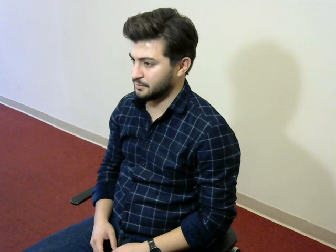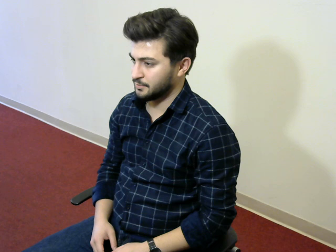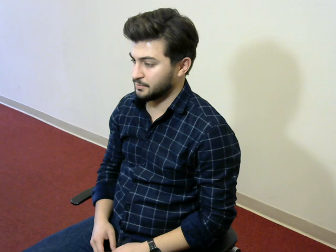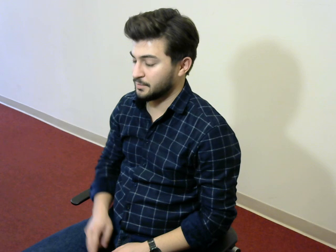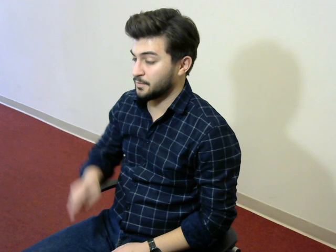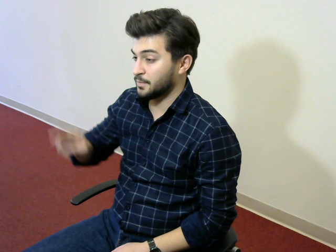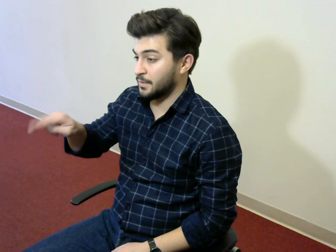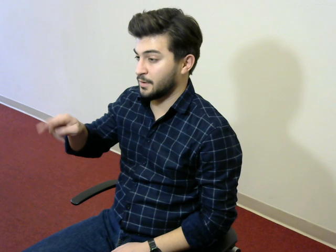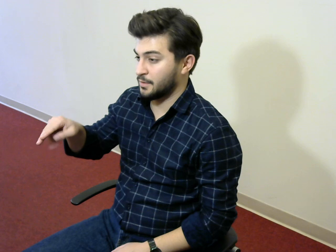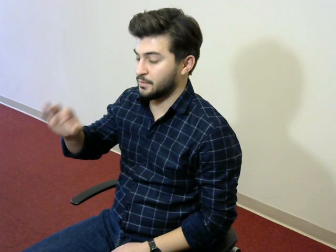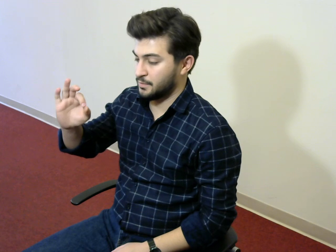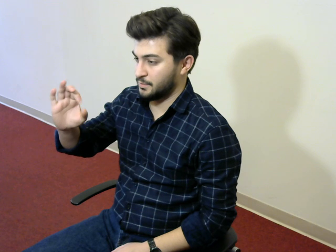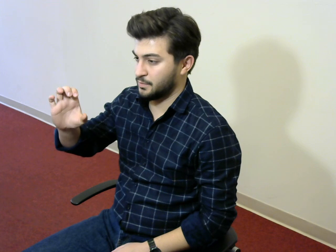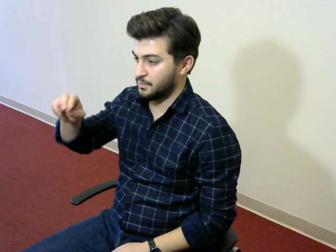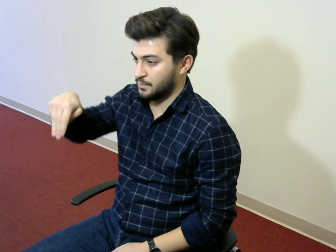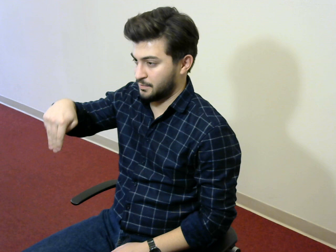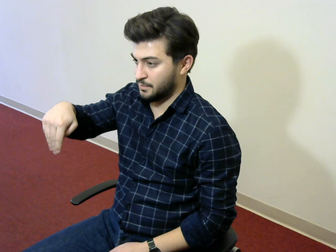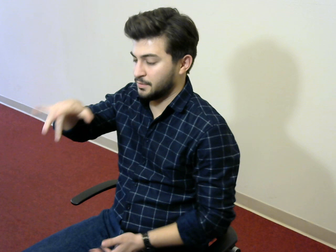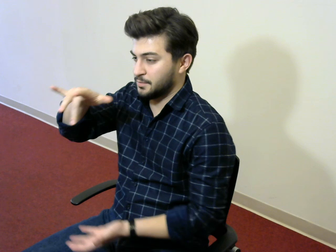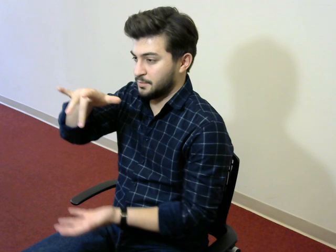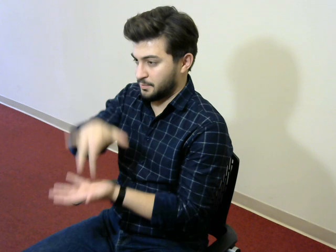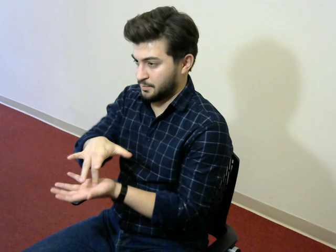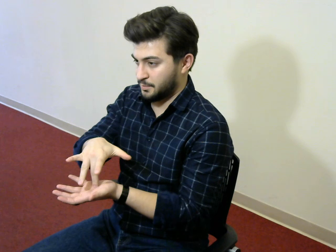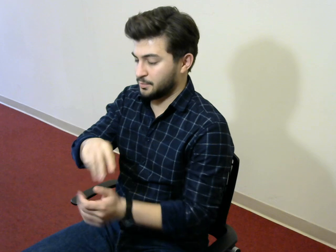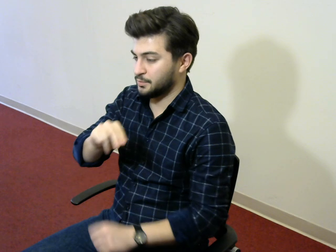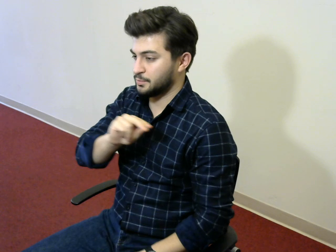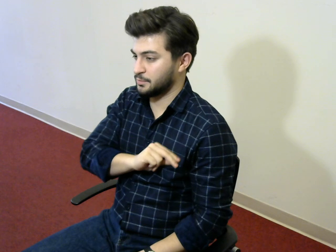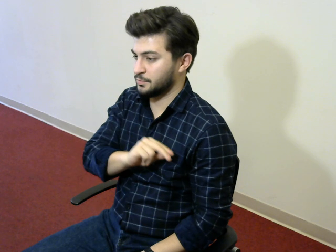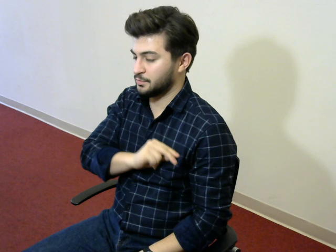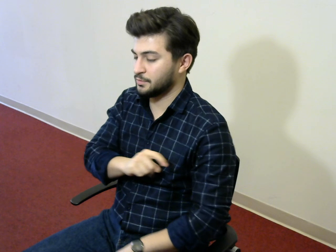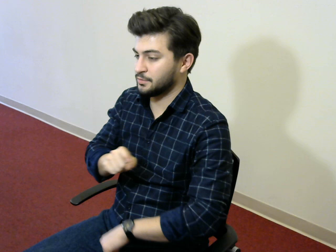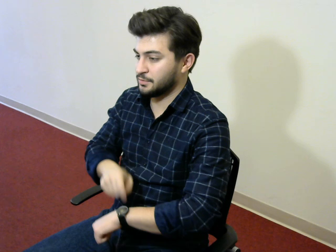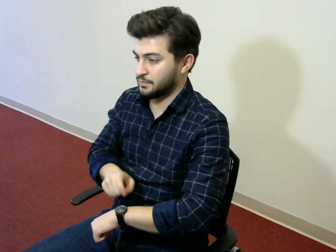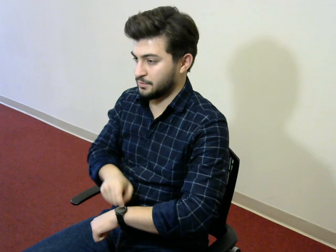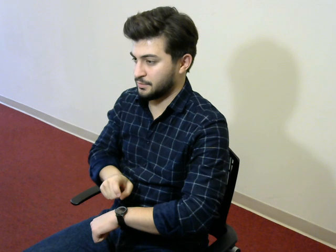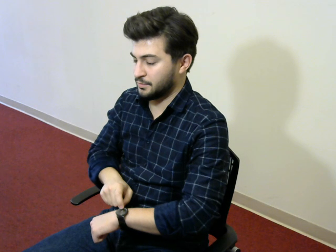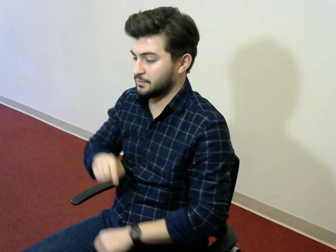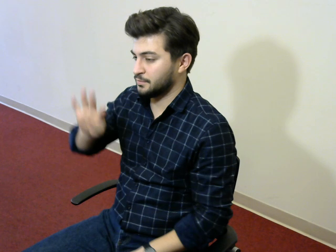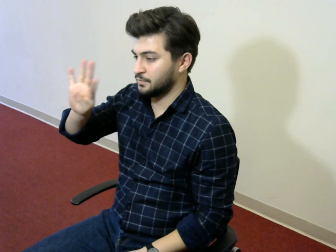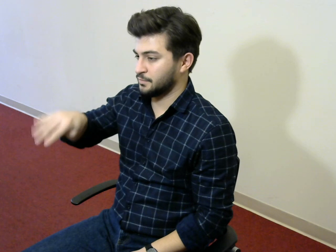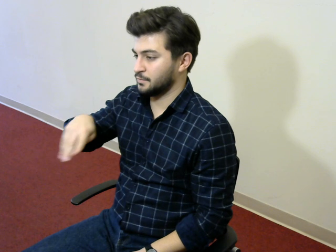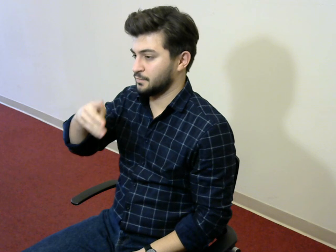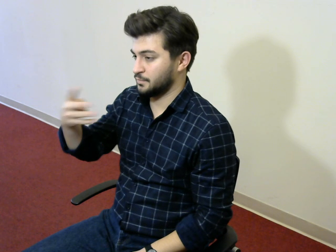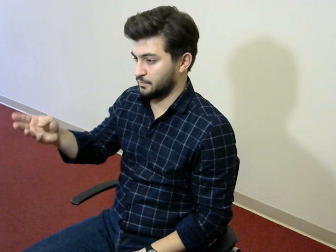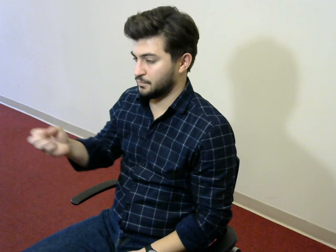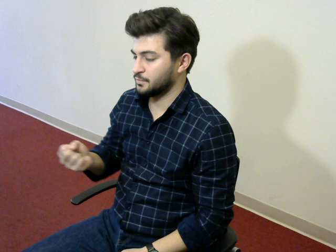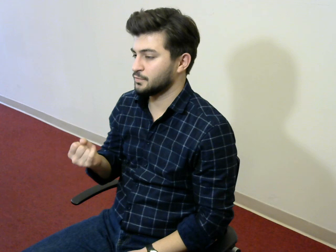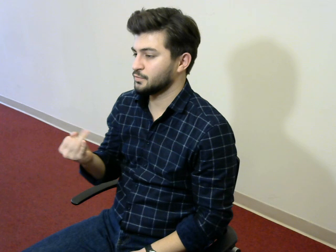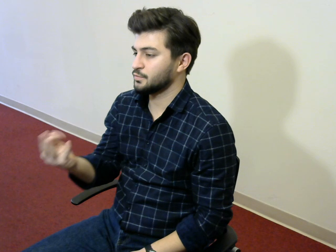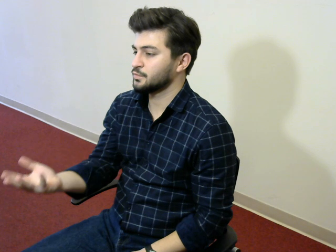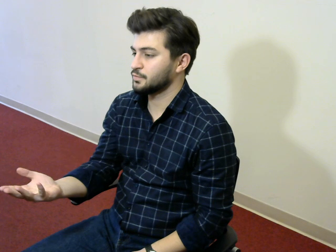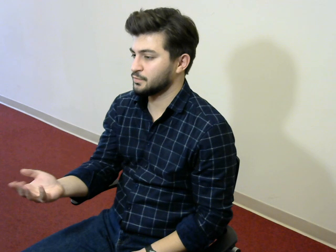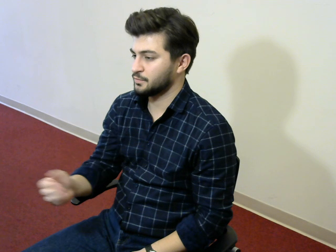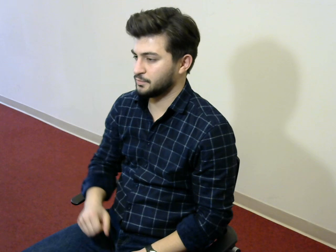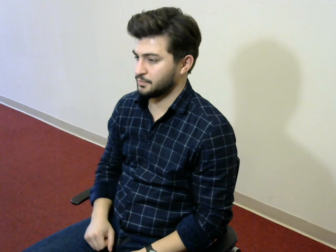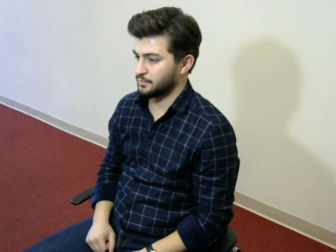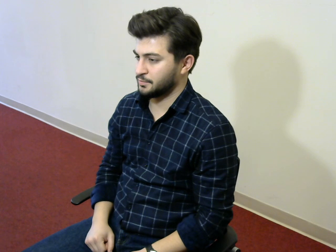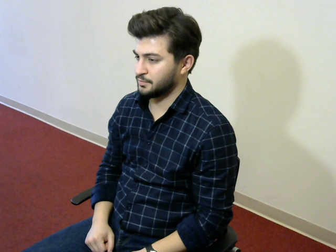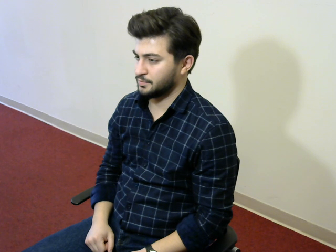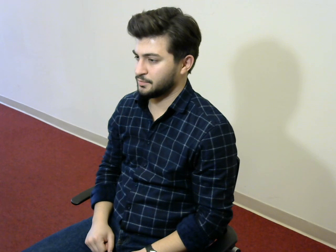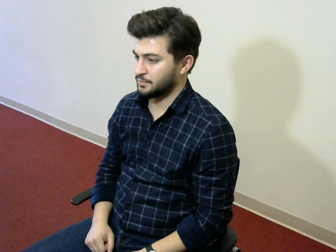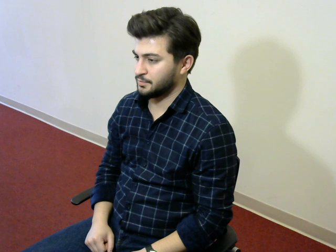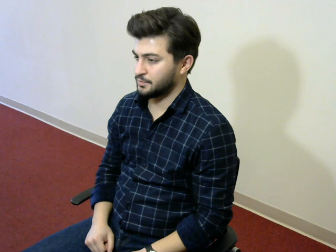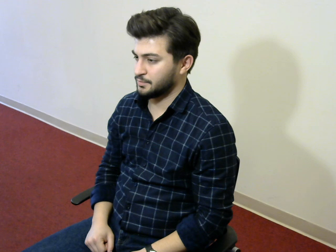DOST Mərkəzlərində iş saatı,qrafiki necədir?